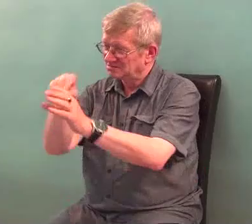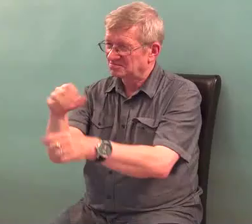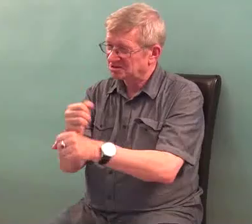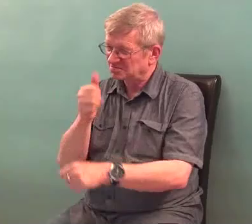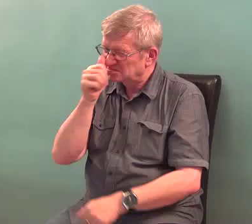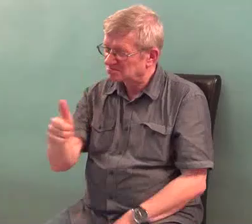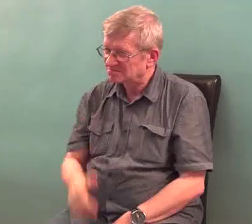To niemożliwe?